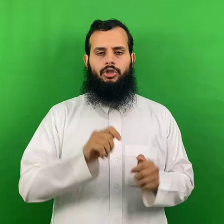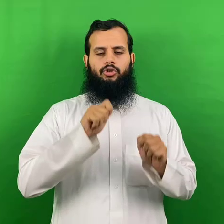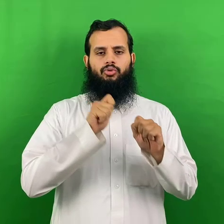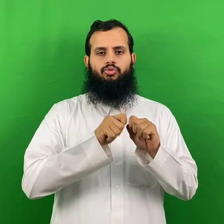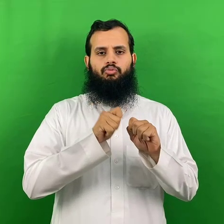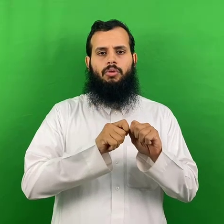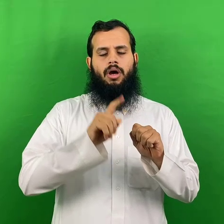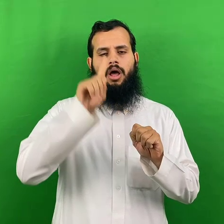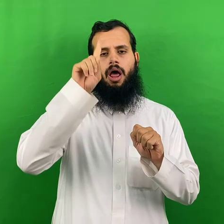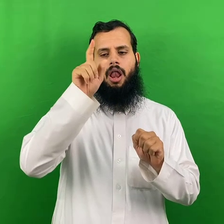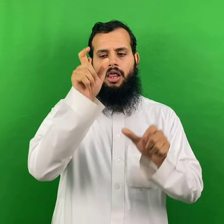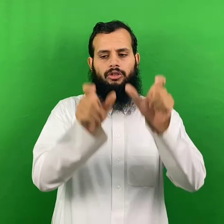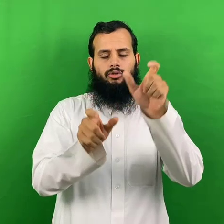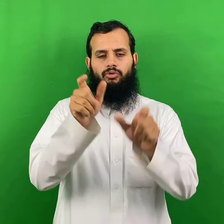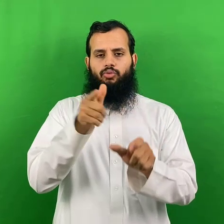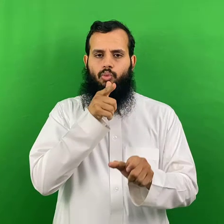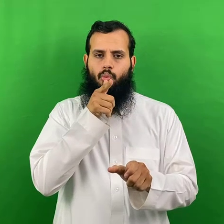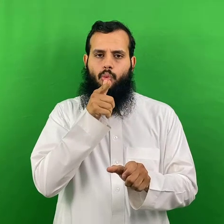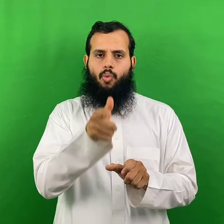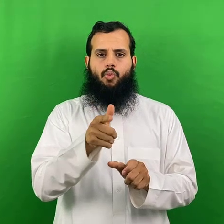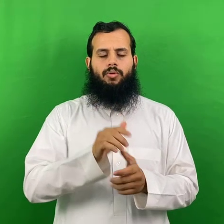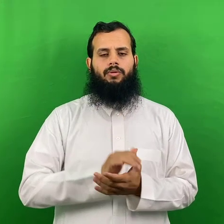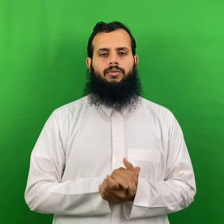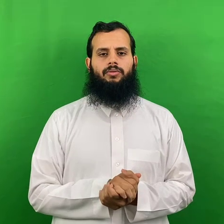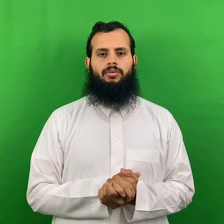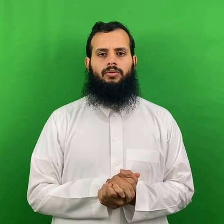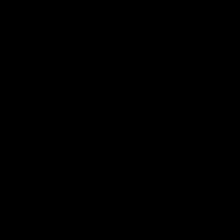سبحان ربك رب العزة عما يصفون